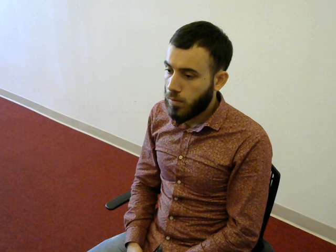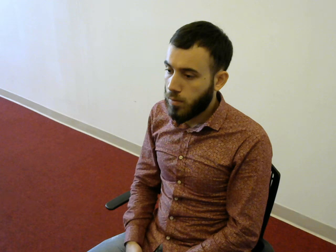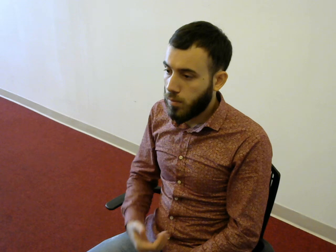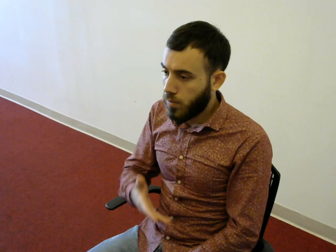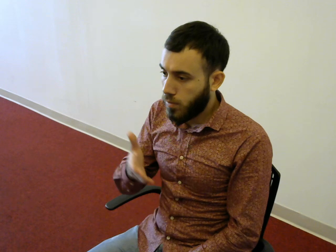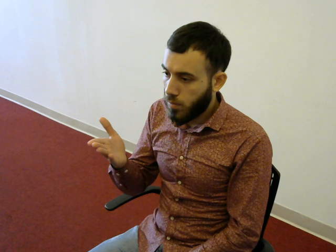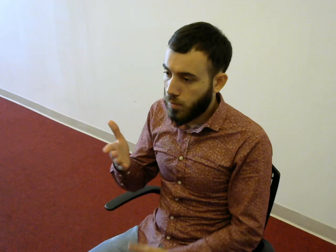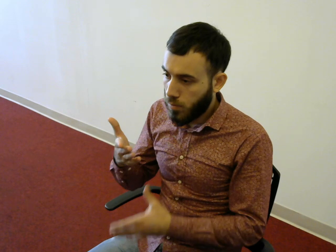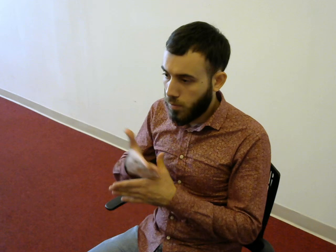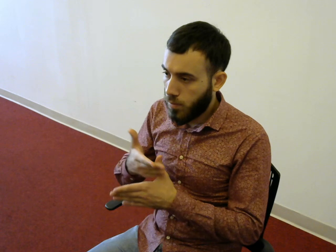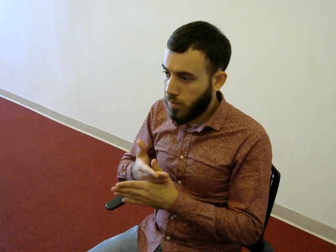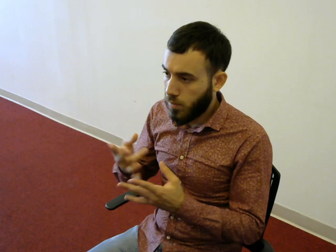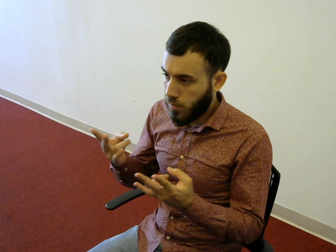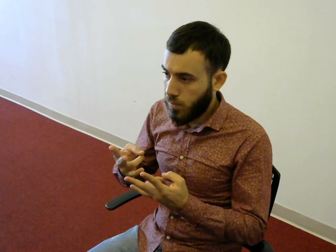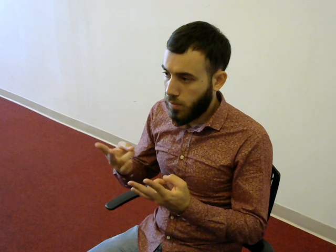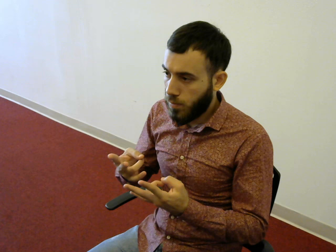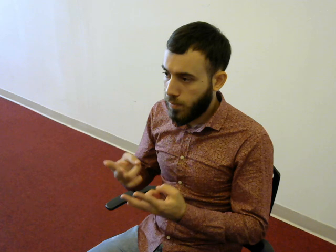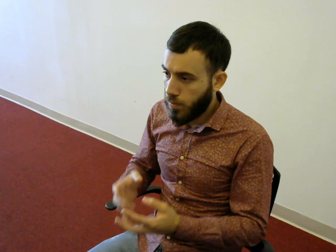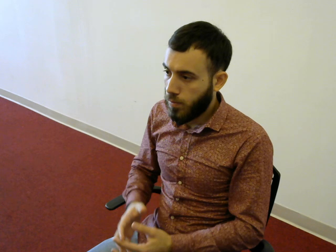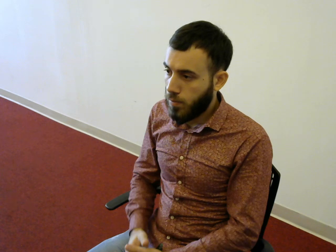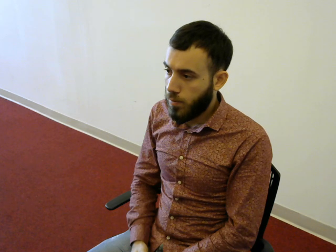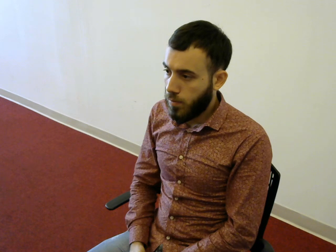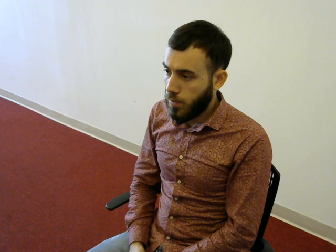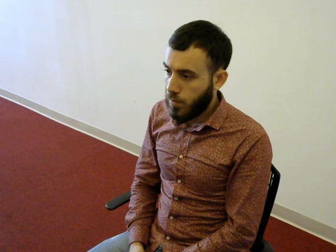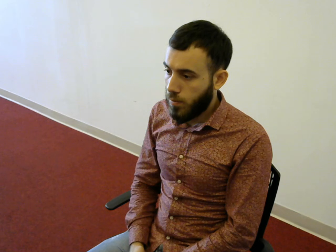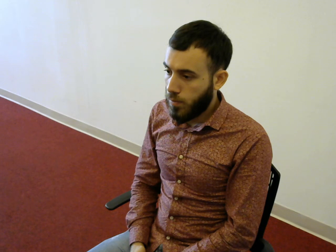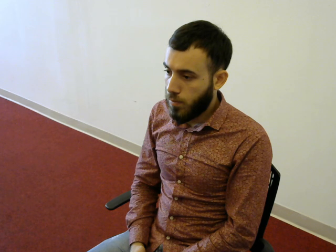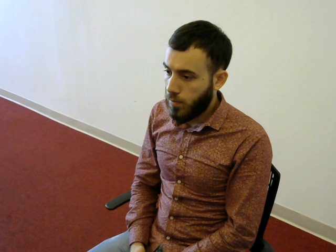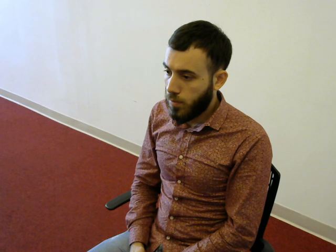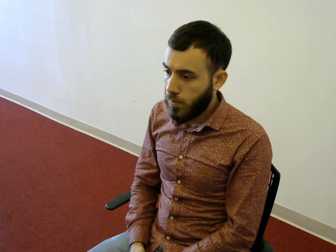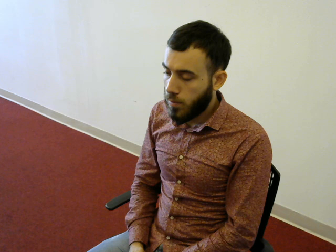Sizə kömək lazımdır mı?